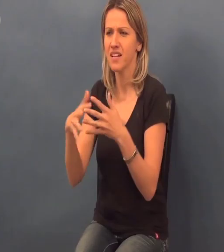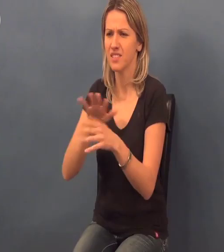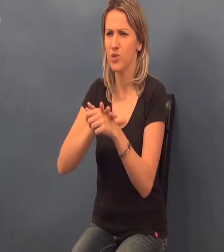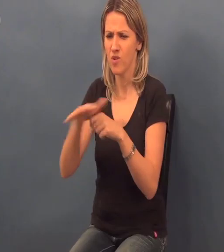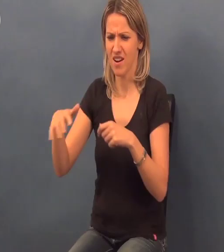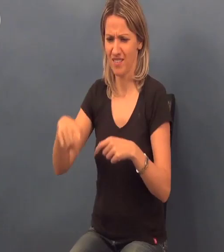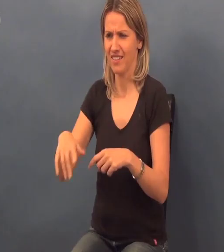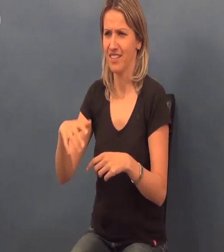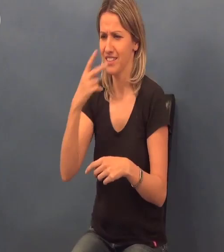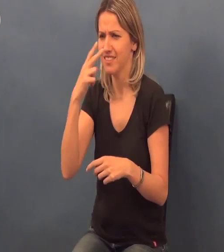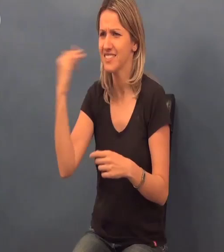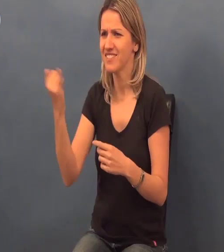Często się pojawia.